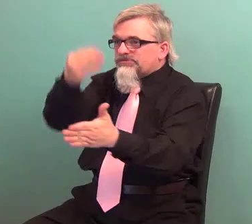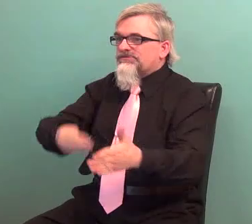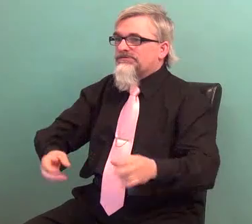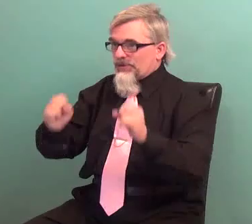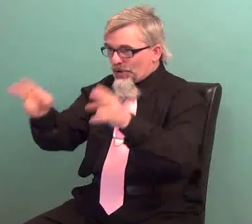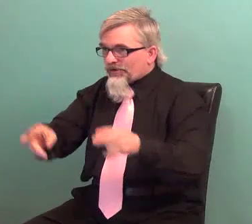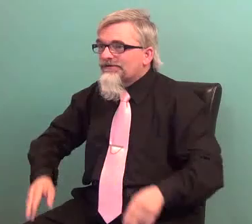Okej?